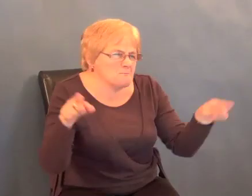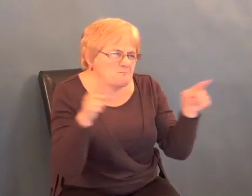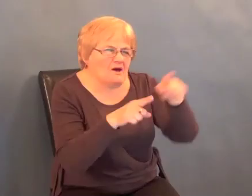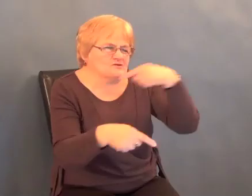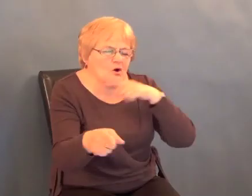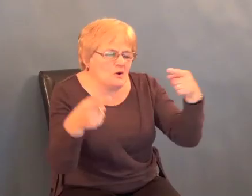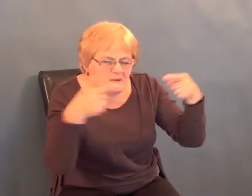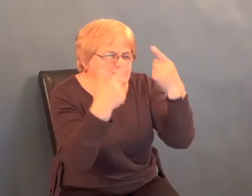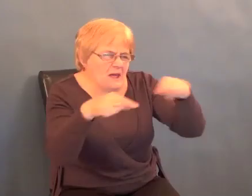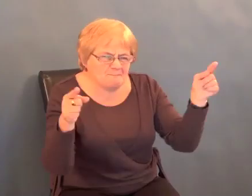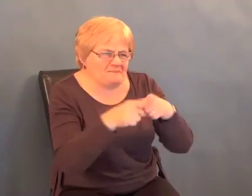Nam nie pasuje!